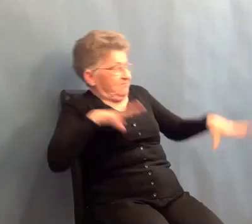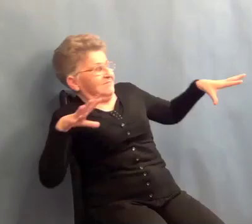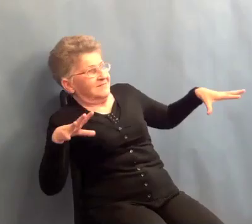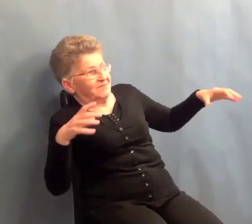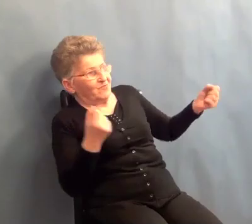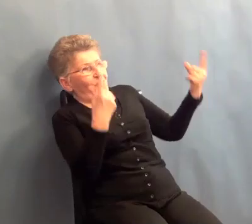Przestraszył się.